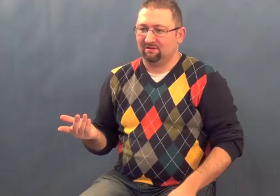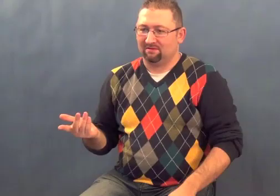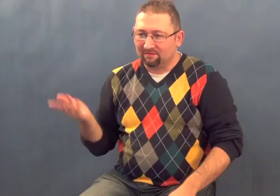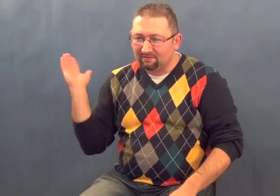Dobra.